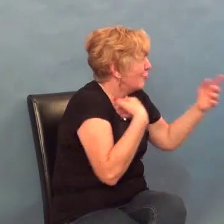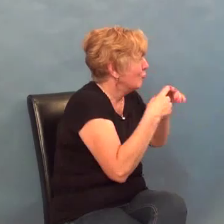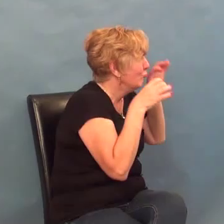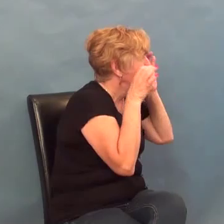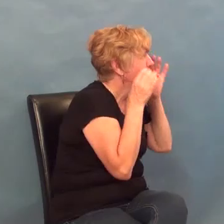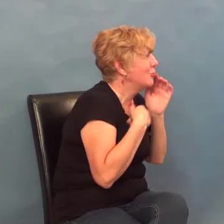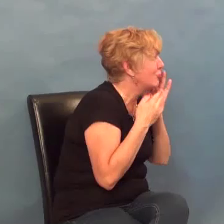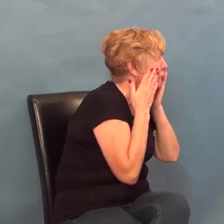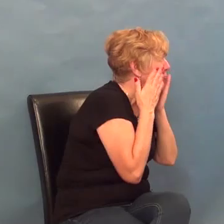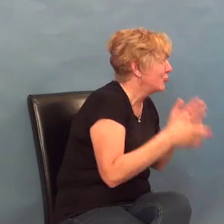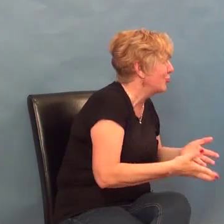Jest mi gorąco w twarz.